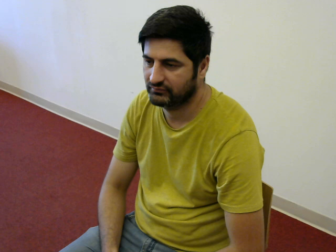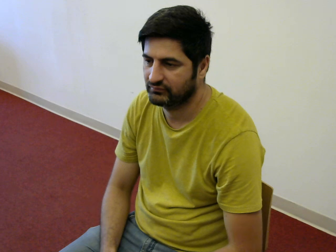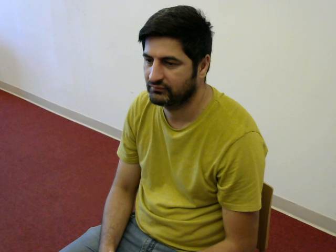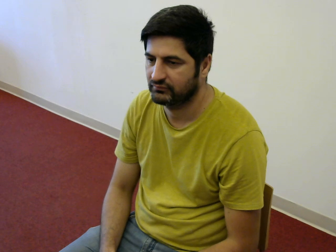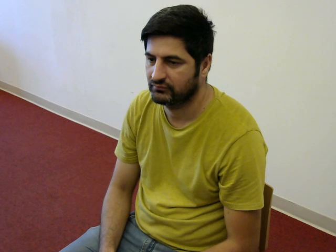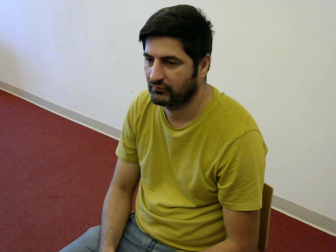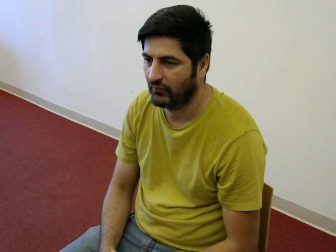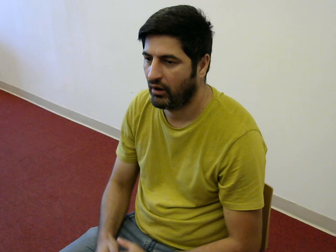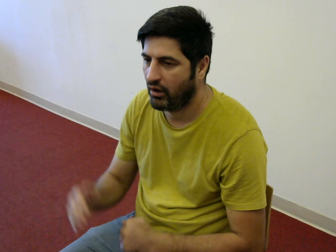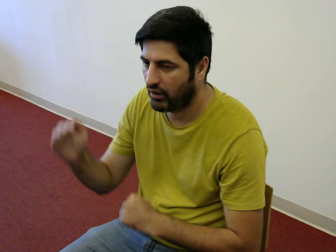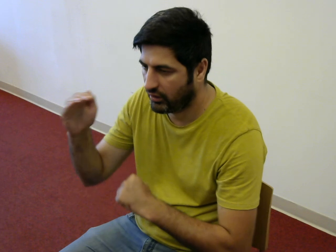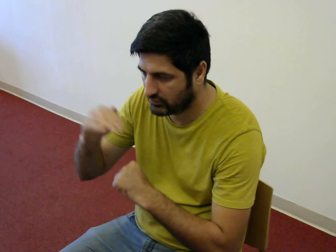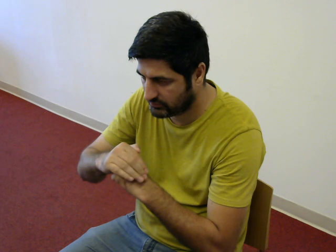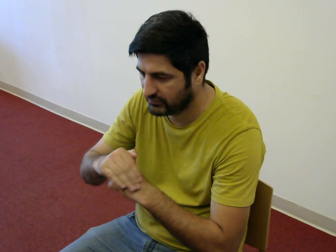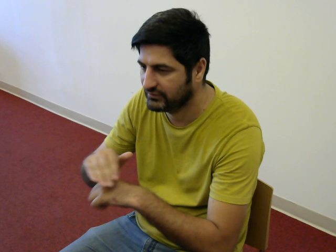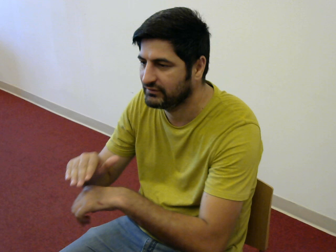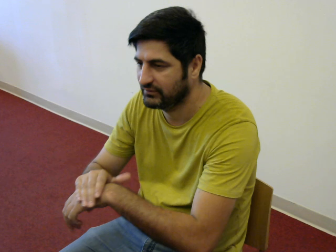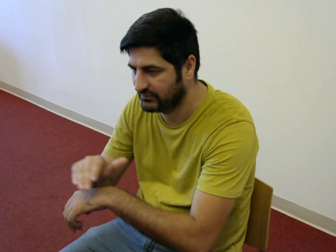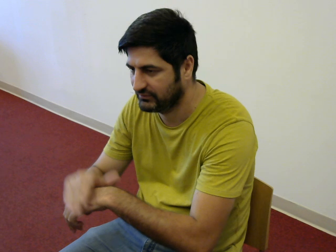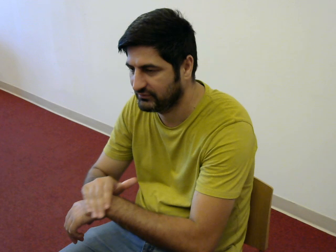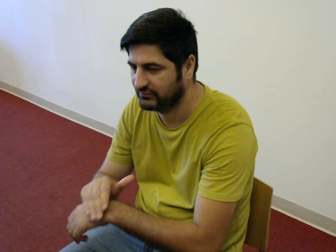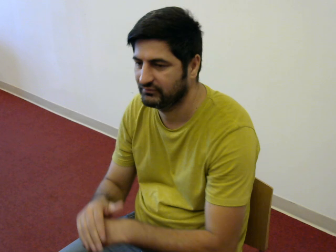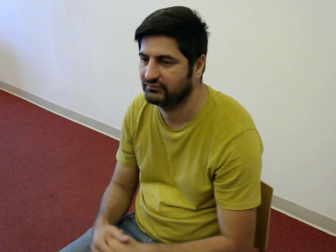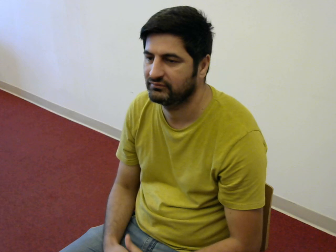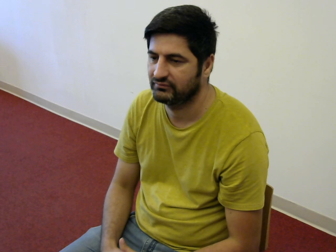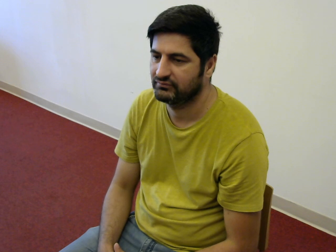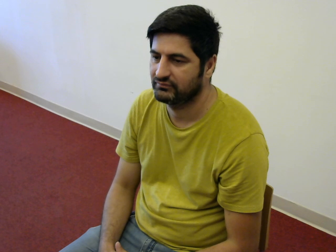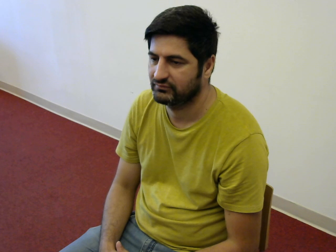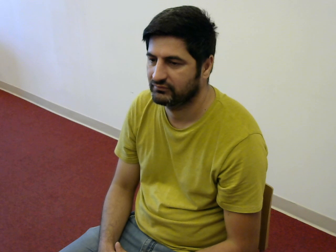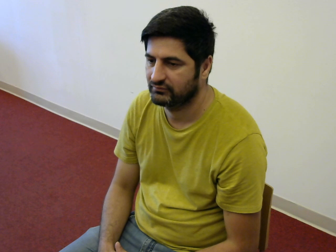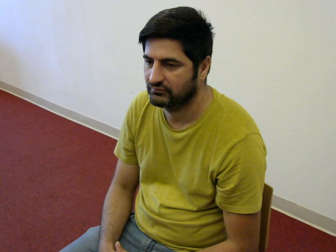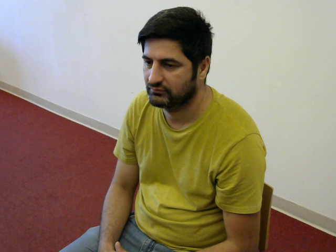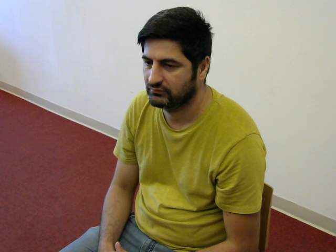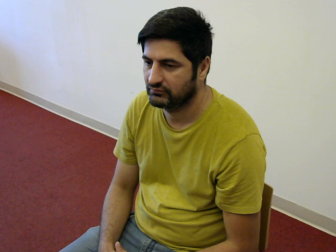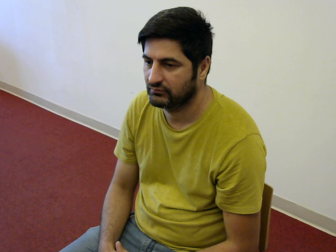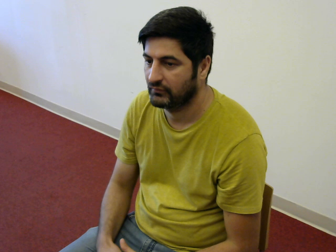Axşamınız xeyir